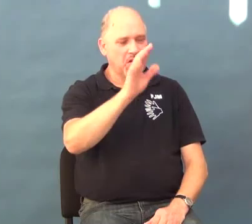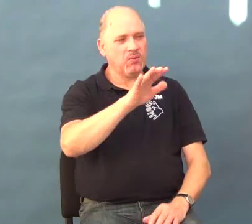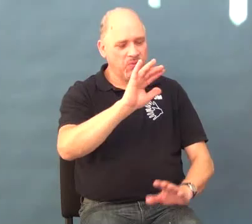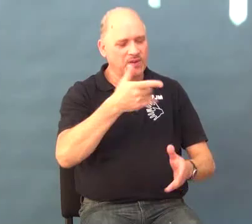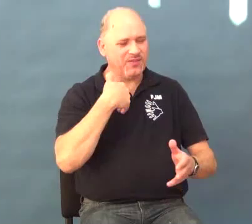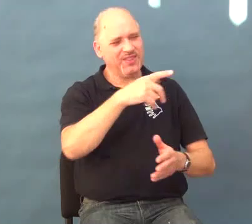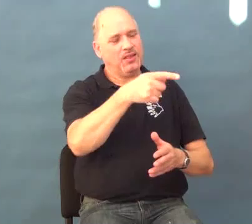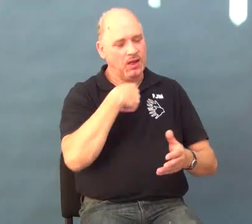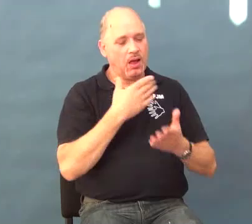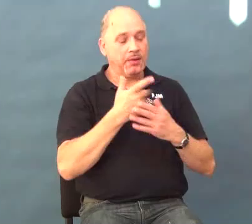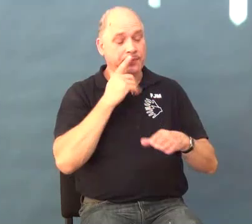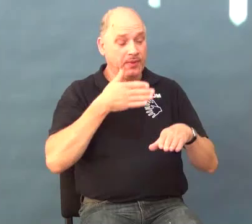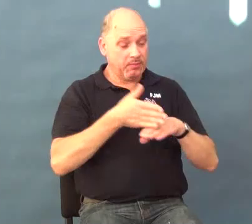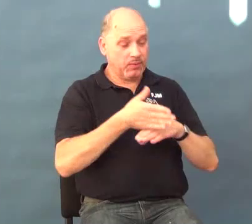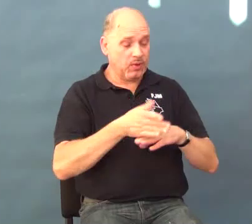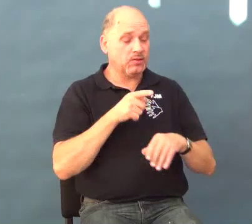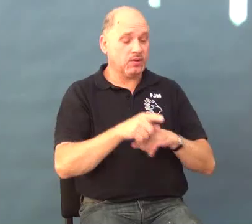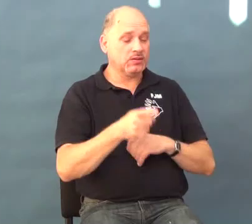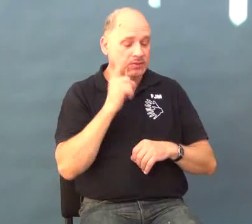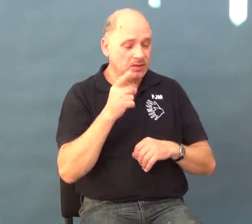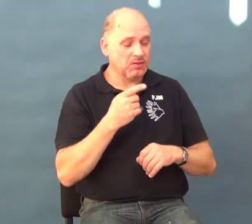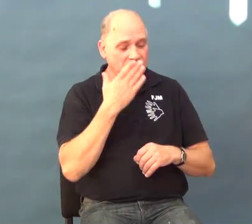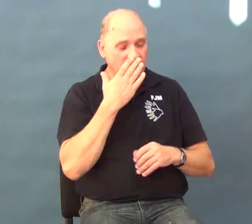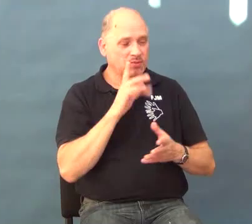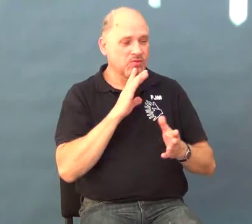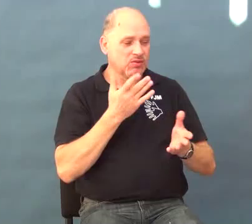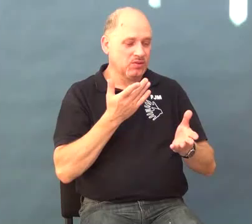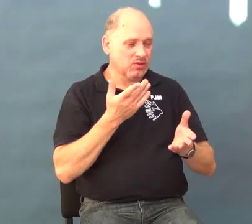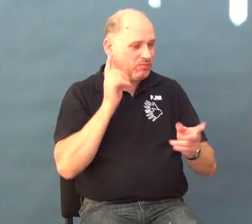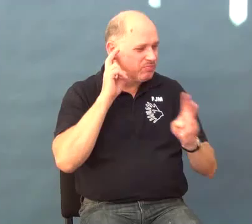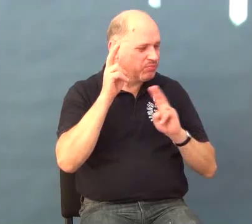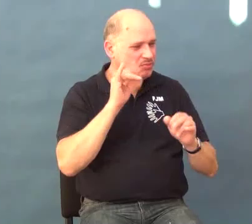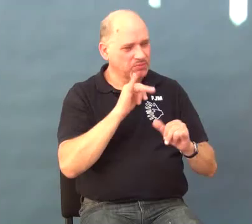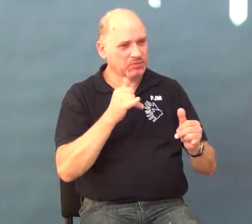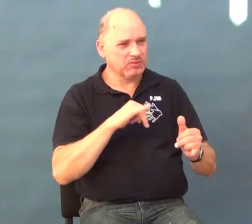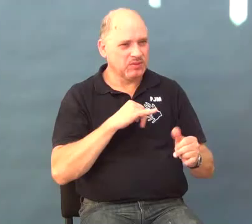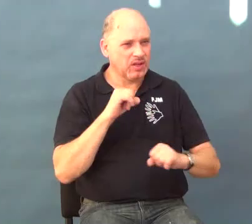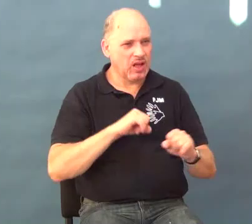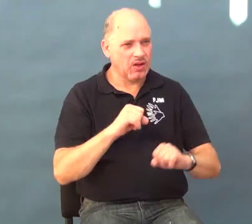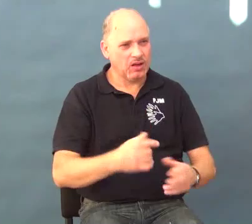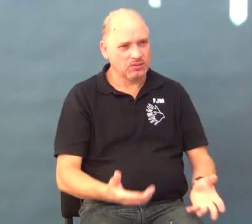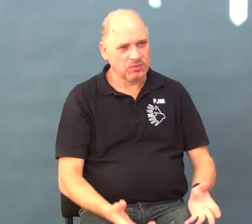W skrócie powiem, jest zakaz piłowania, bo jak ktoś będzie piłował to robi hałas lub wytwarza inny dźwięk.